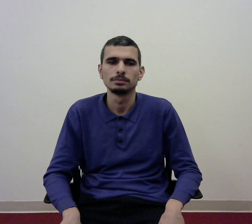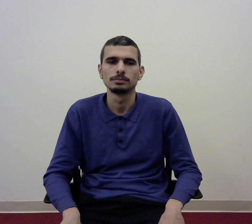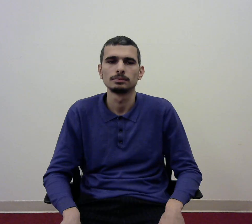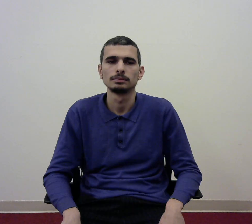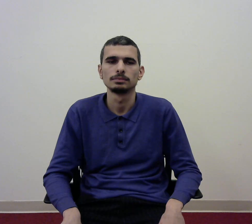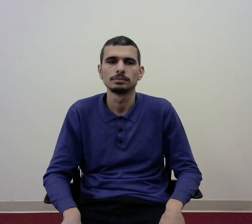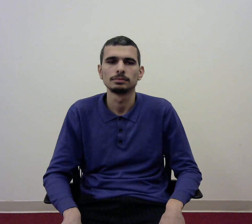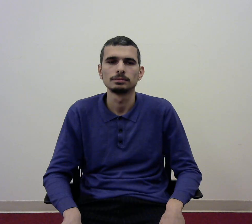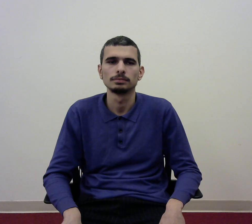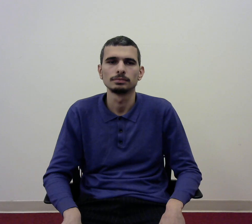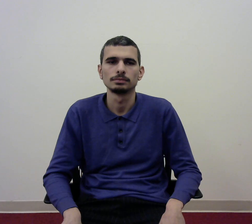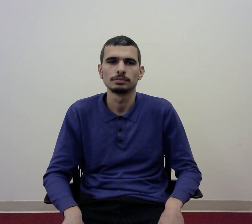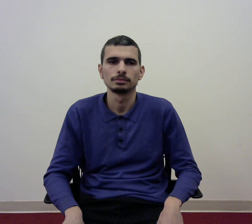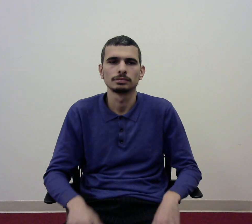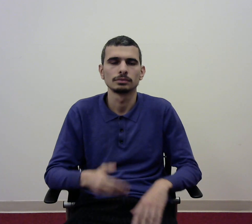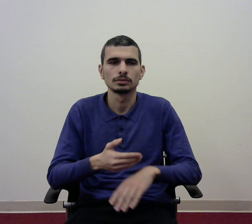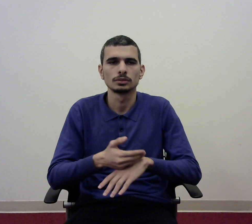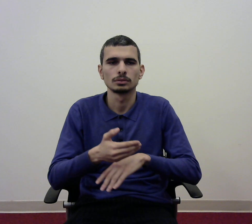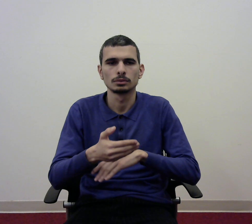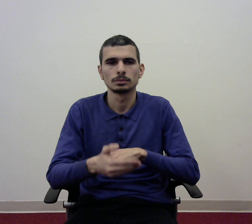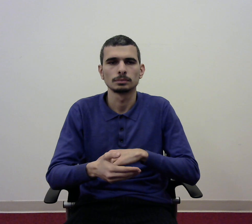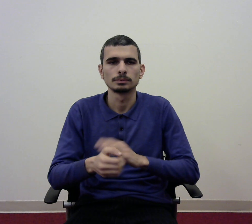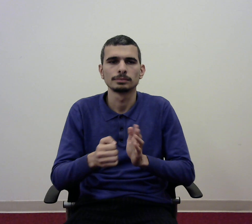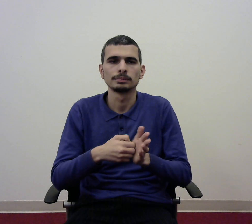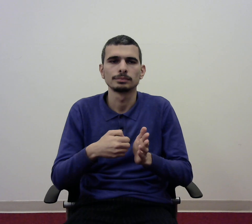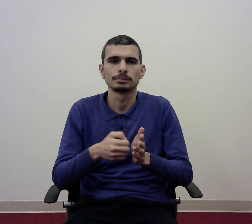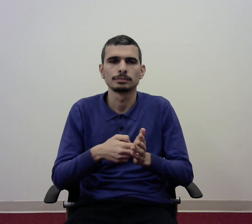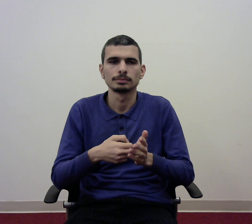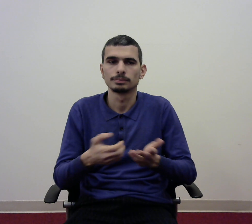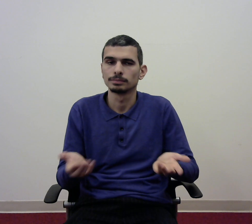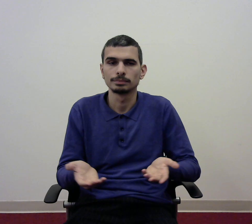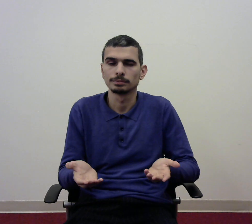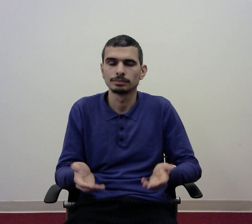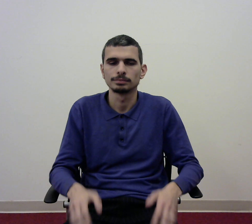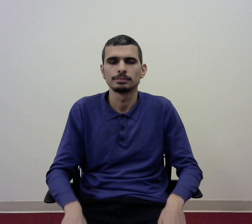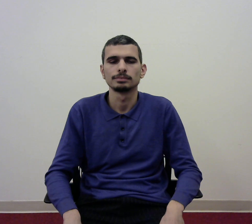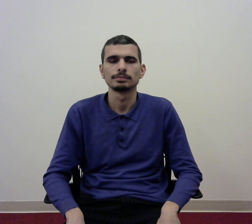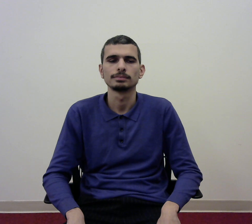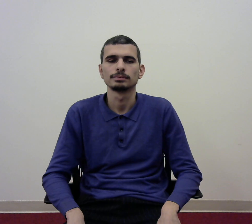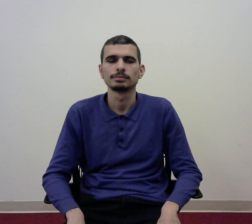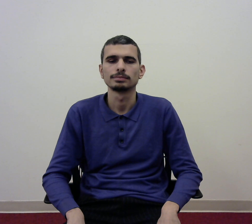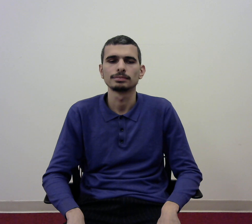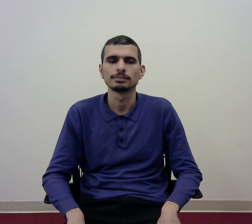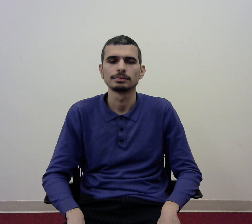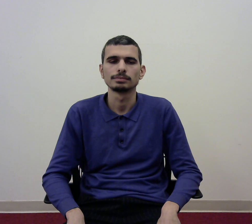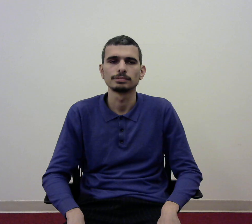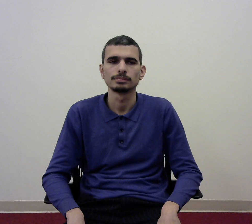Gecikməyinizin səbəbi nədir?